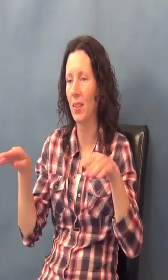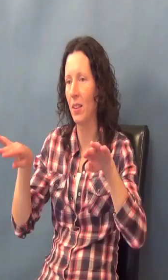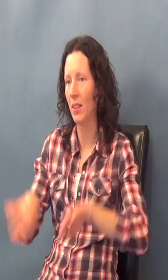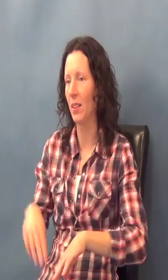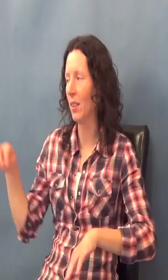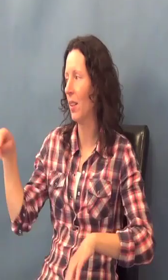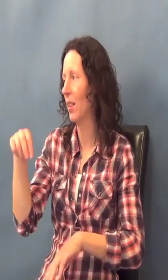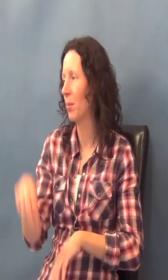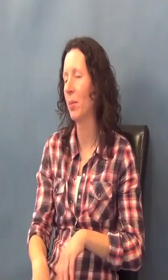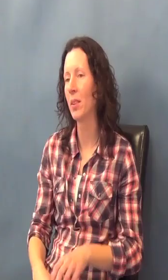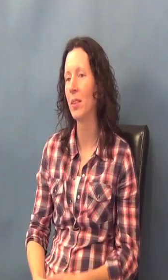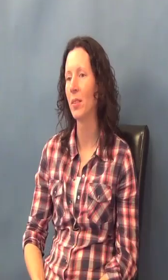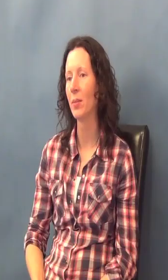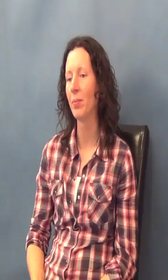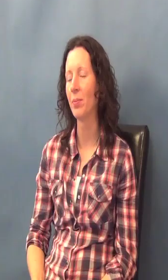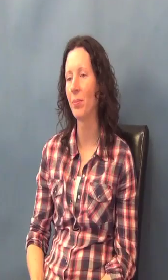Ten znak przedstawia rów i można tam wpaść.